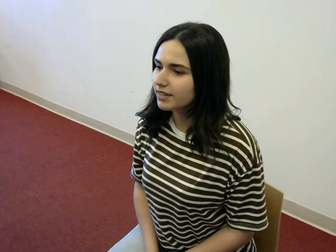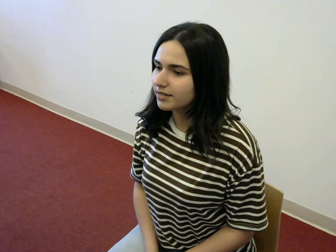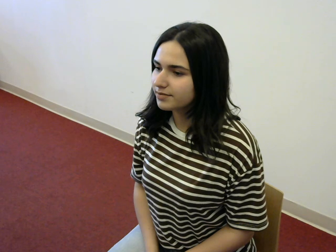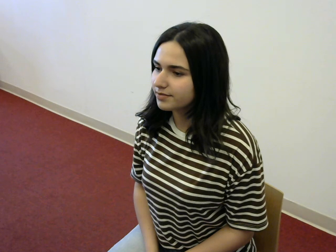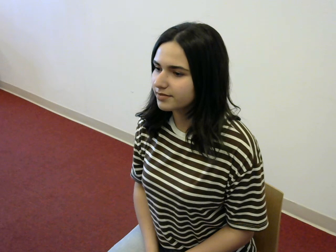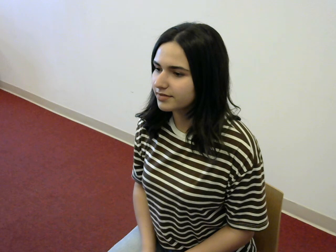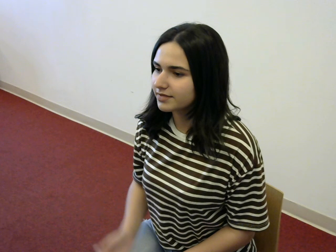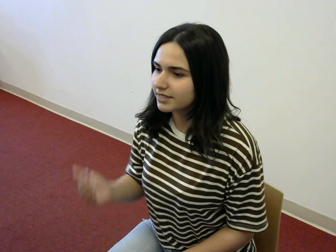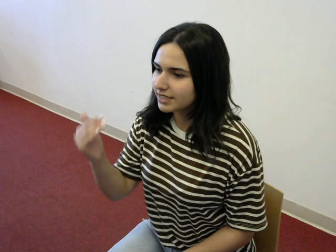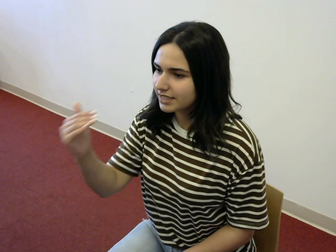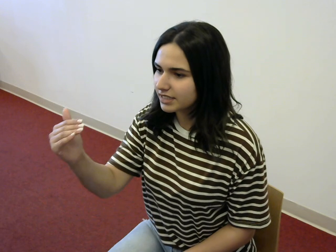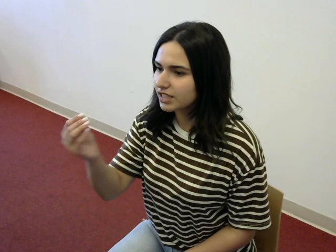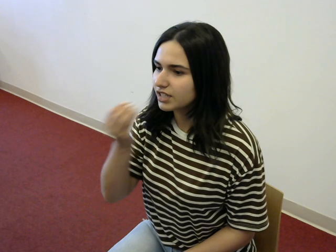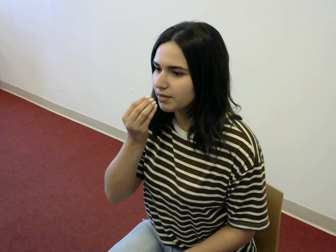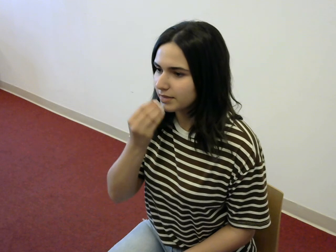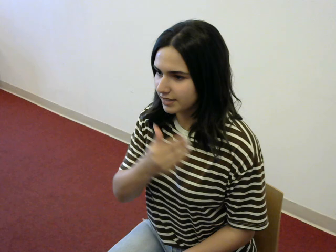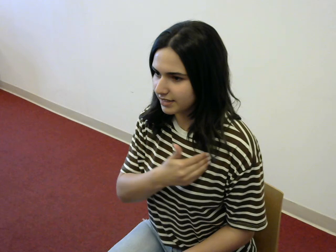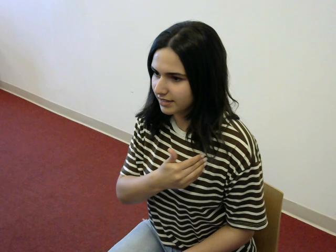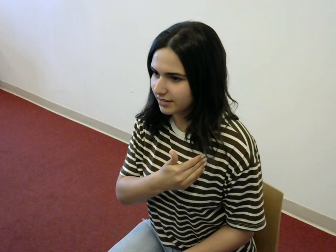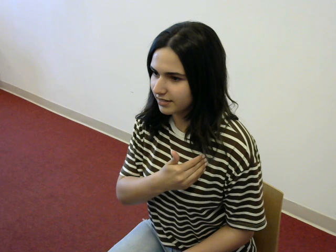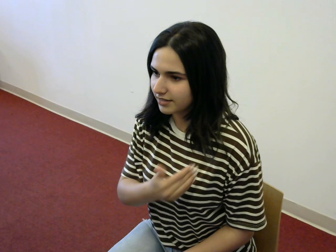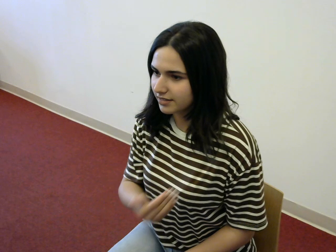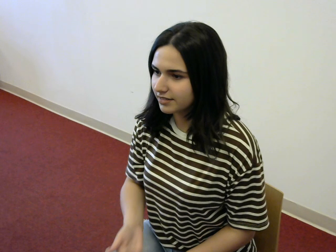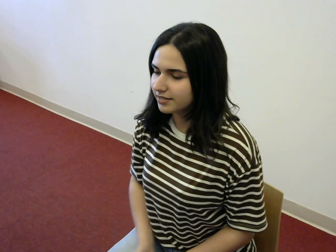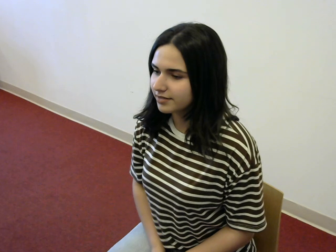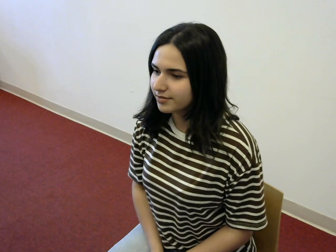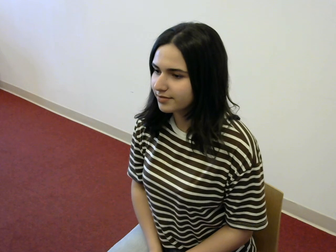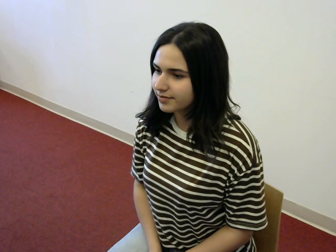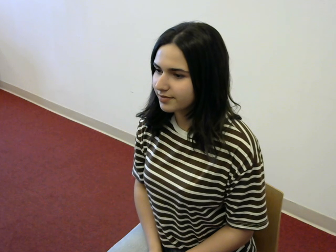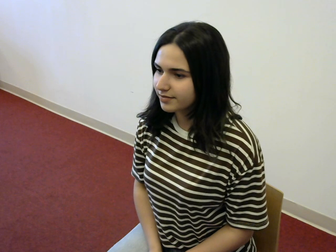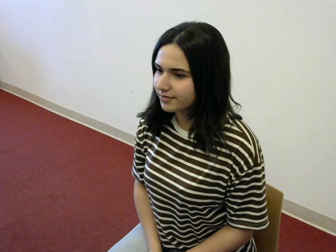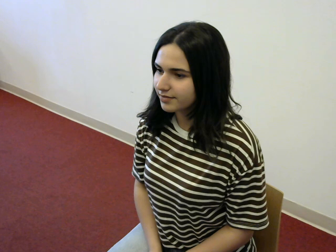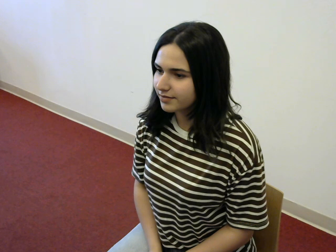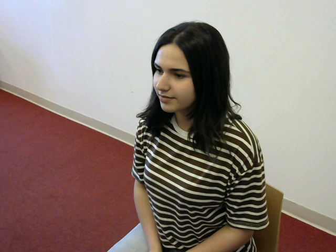Siz yemək istəyirsiniz?